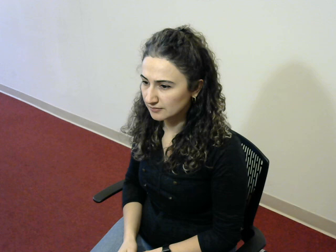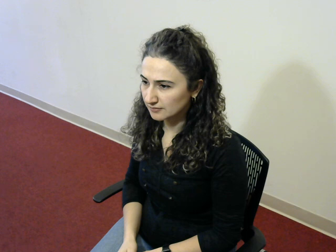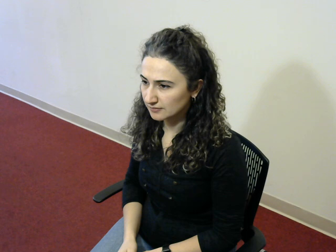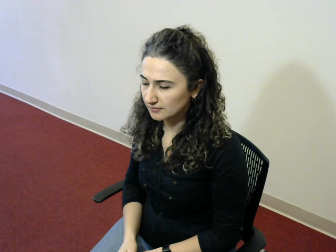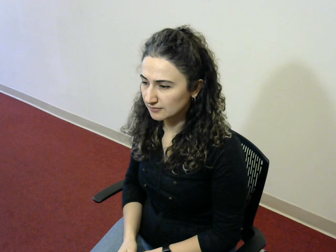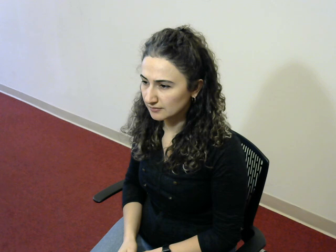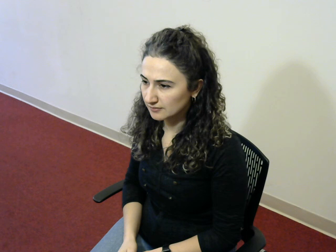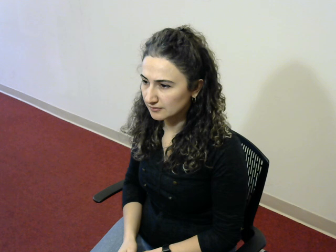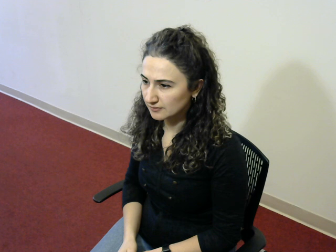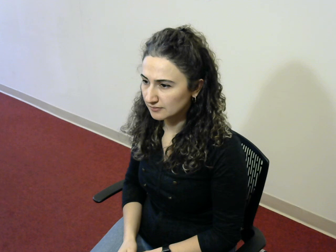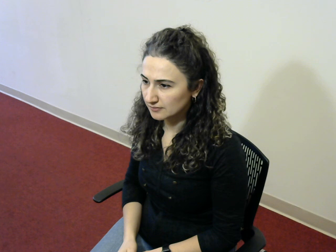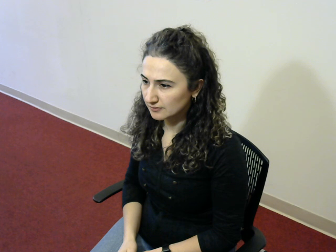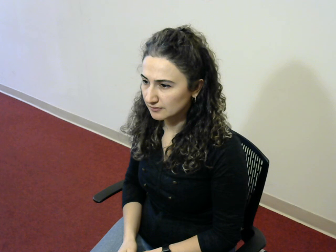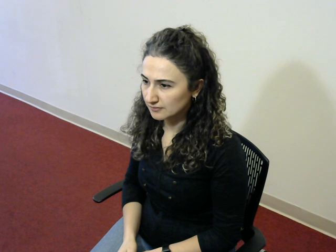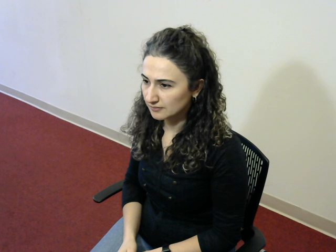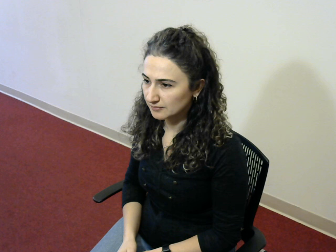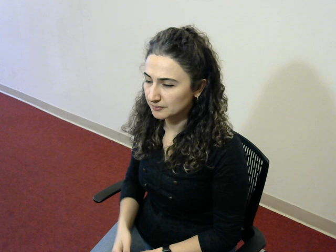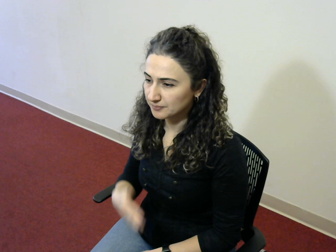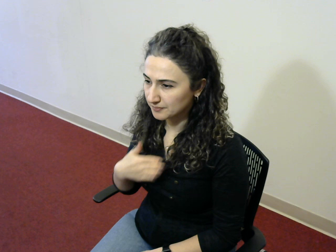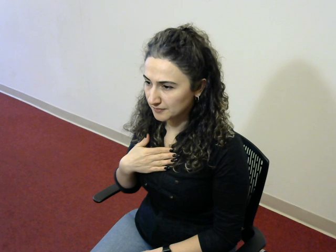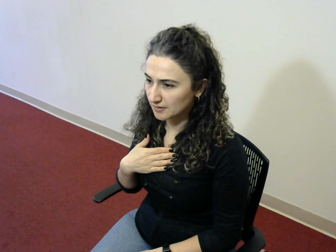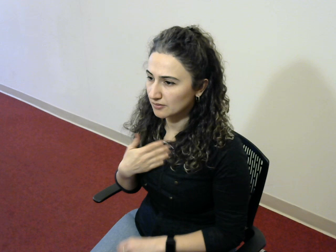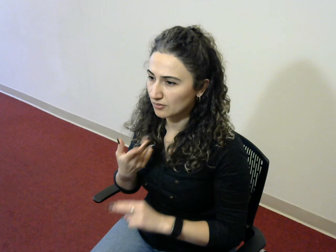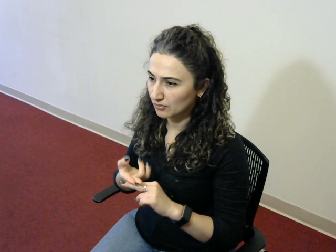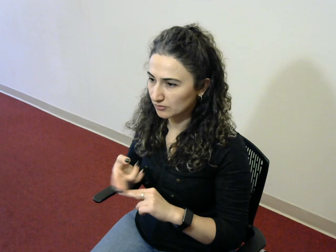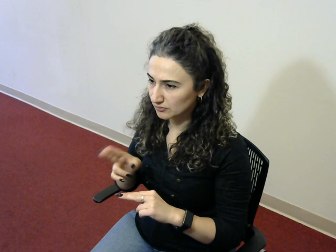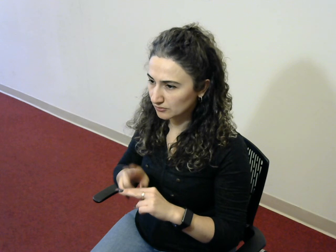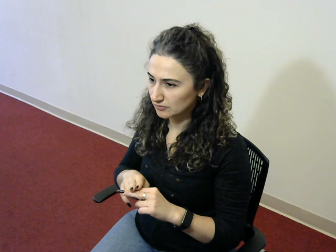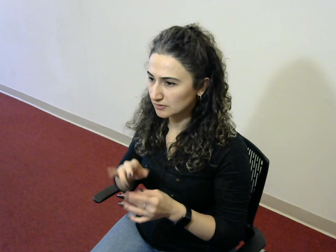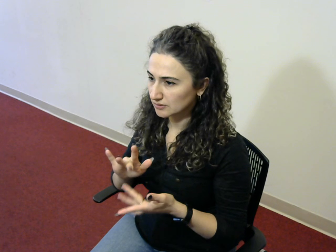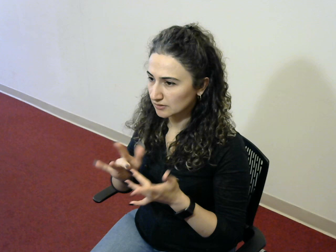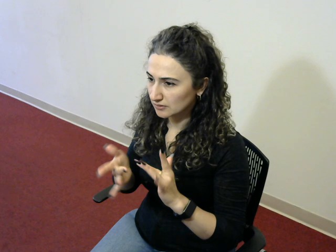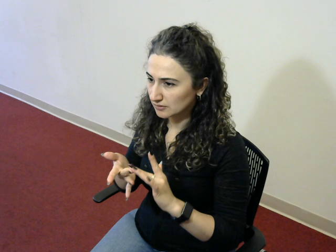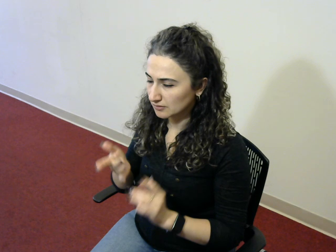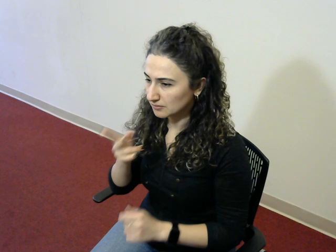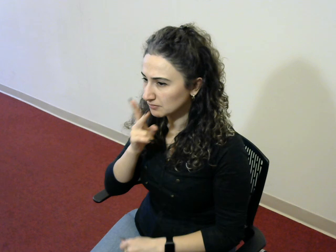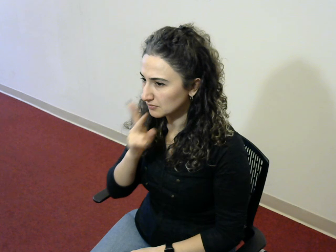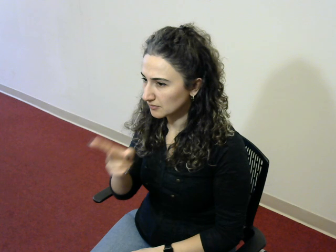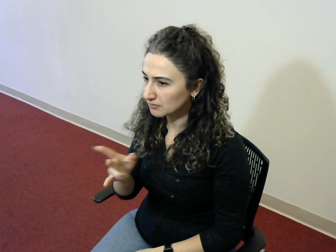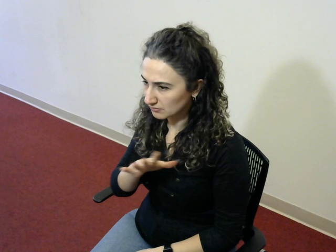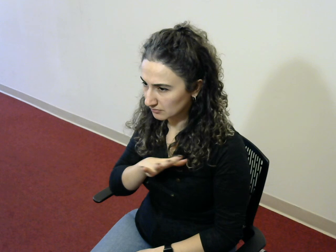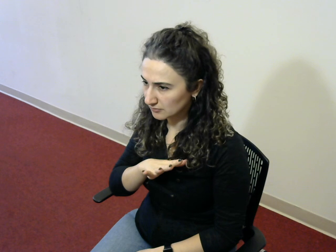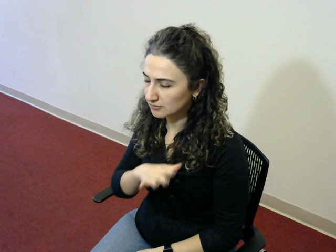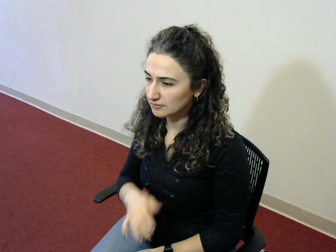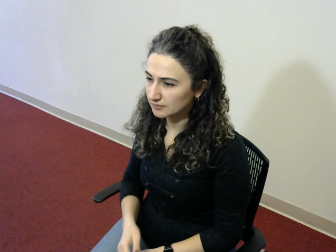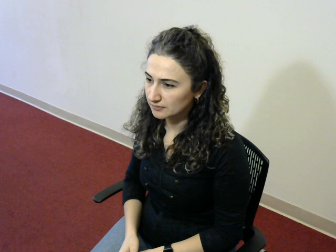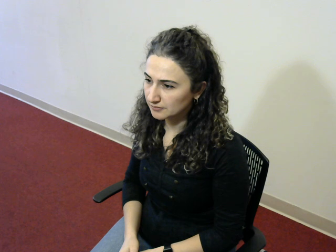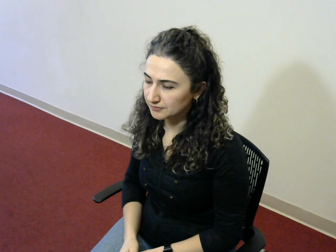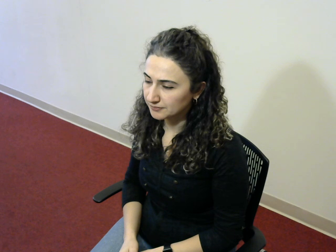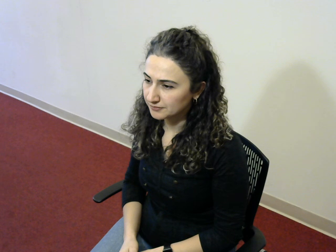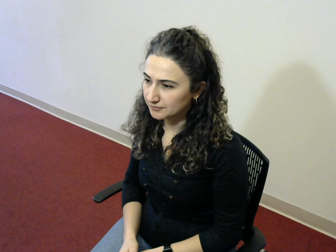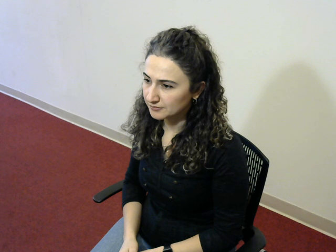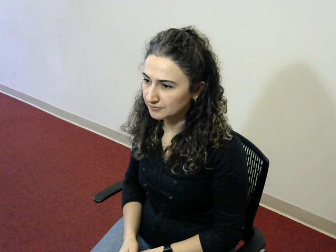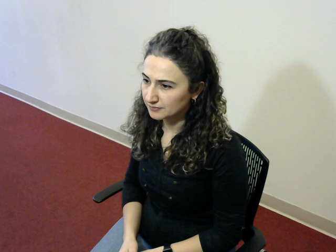Mən bunu internetdə görmüşəm